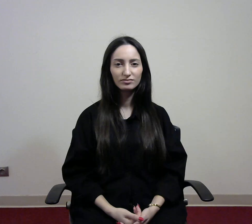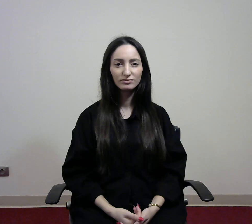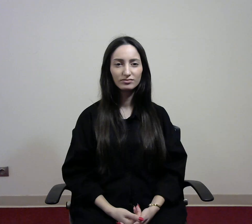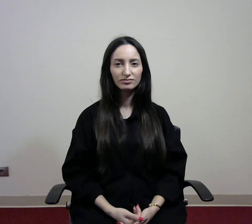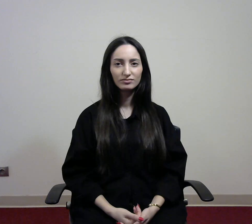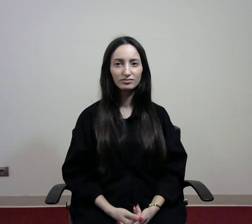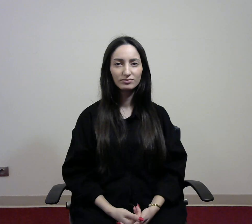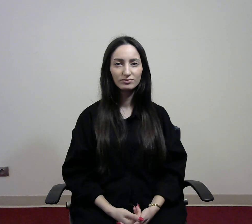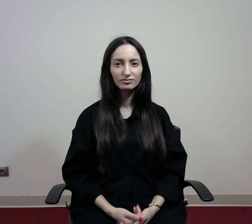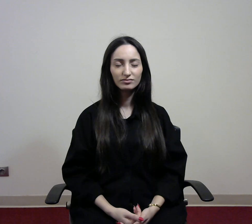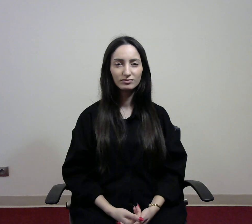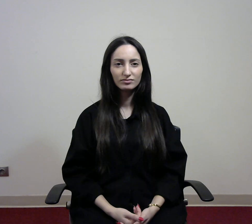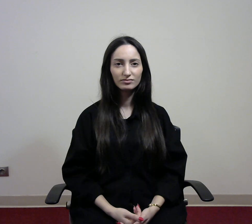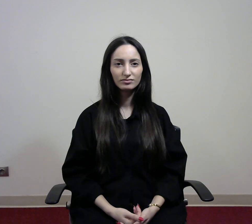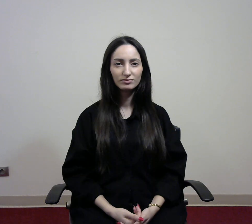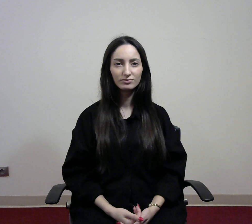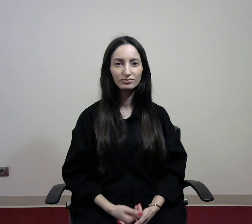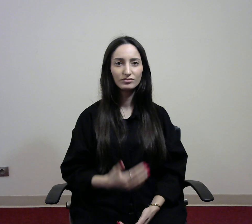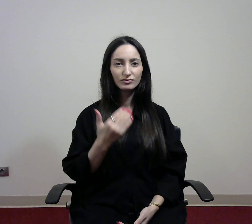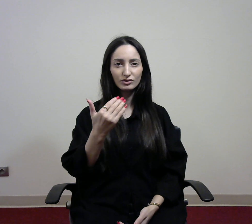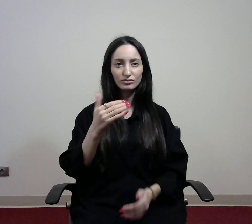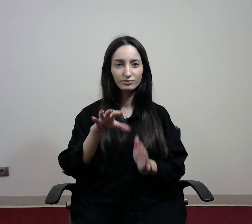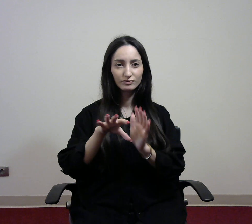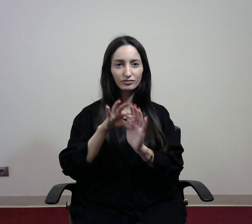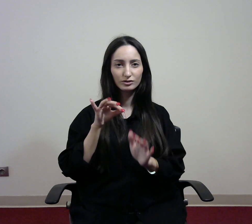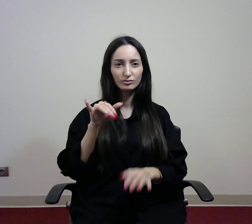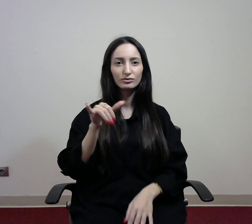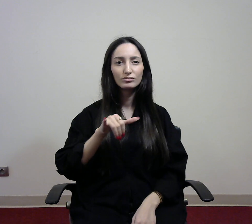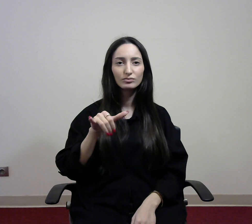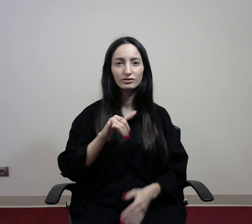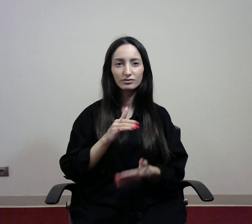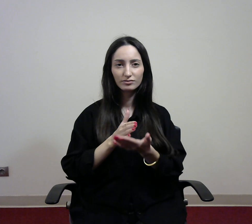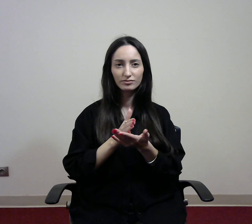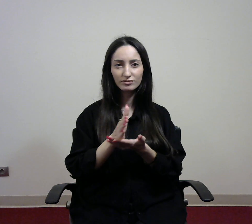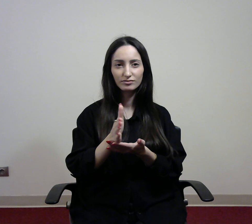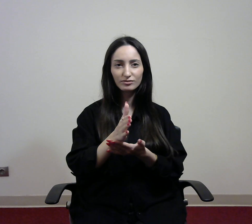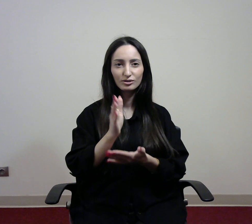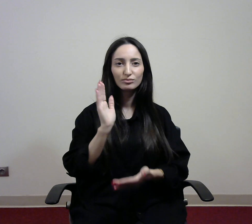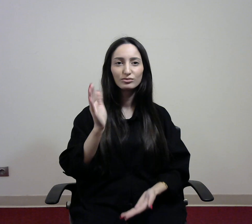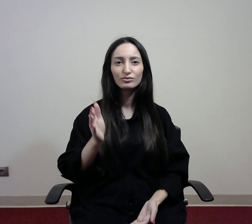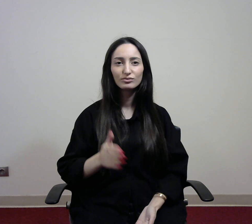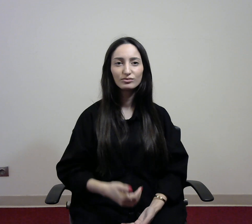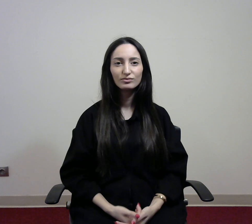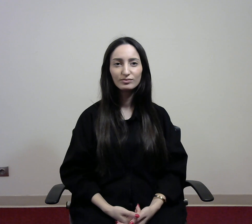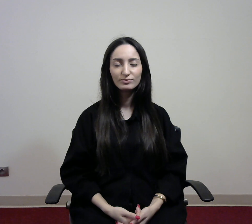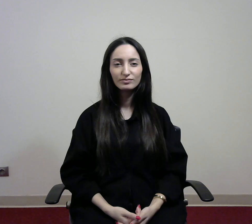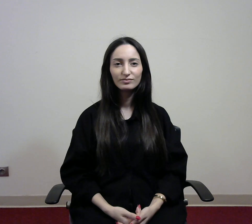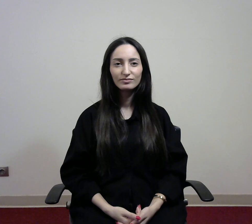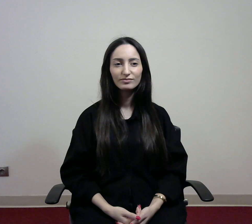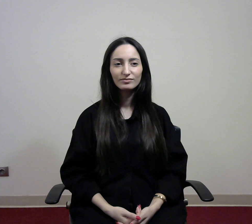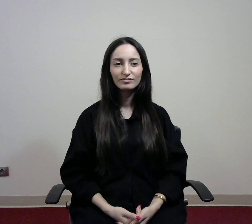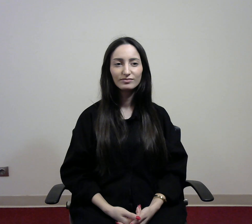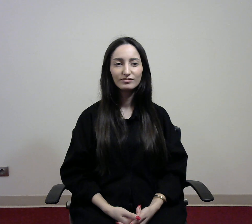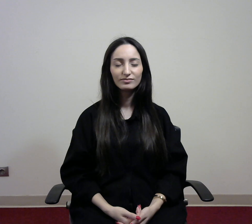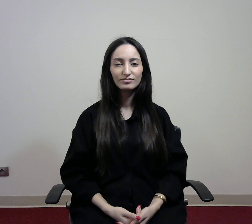Sizin seçiminiz hansı istiqamətdə olacaq?